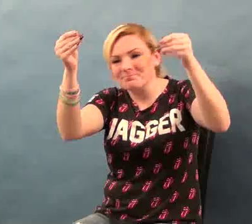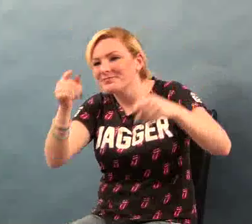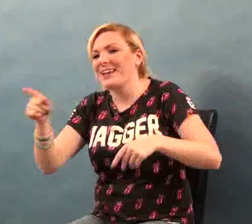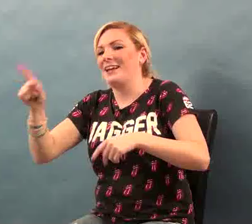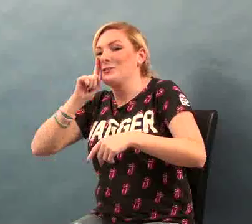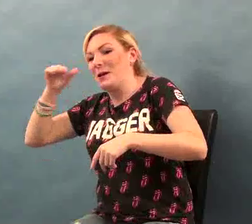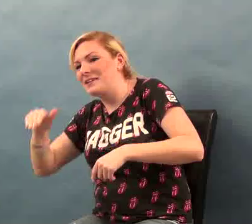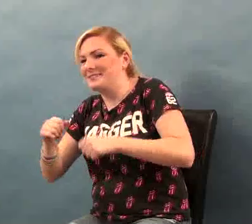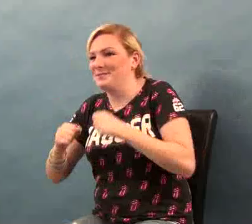Mały chłopak biegnie.